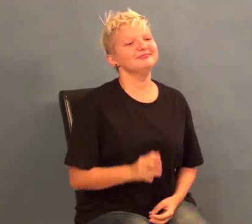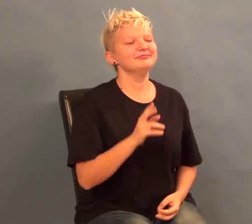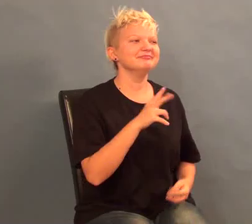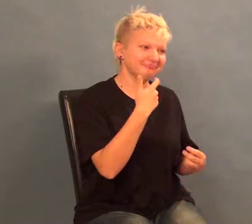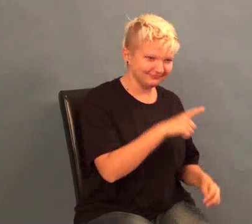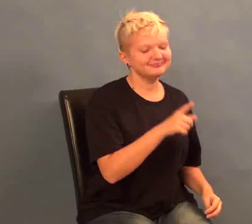Już nic.